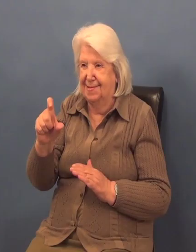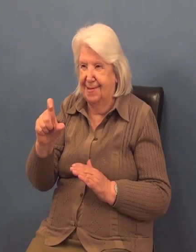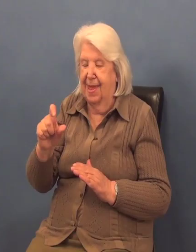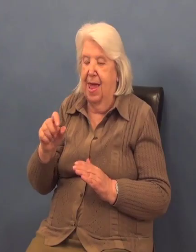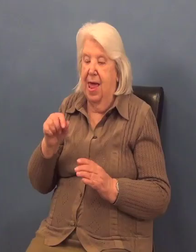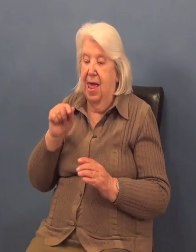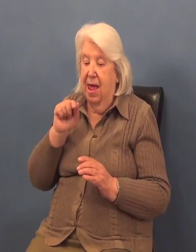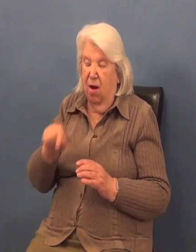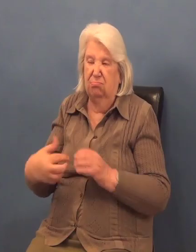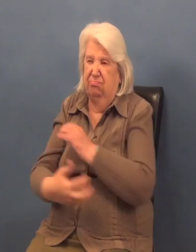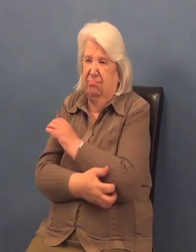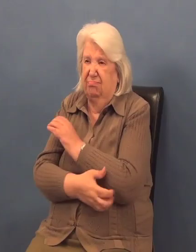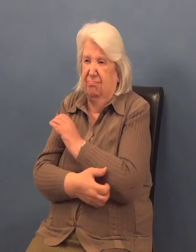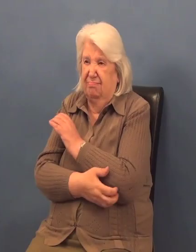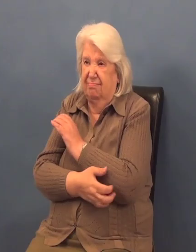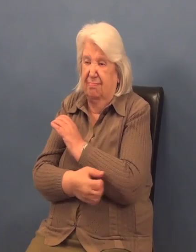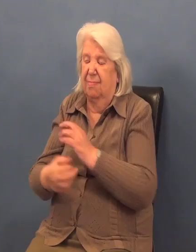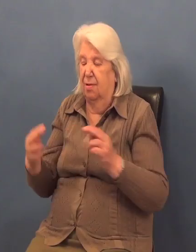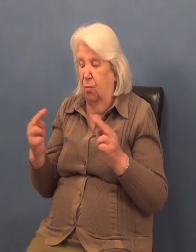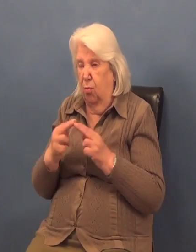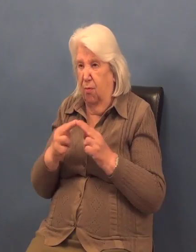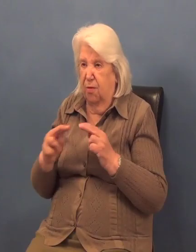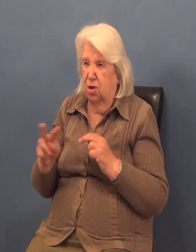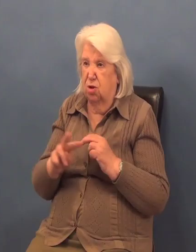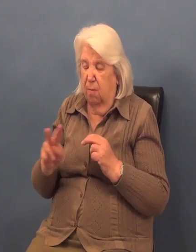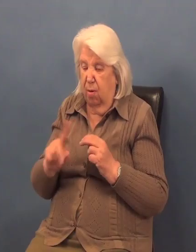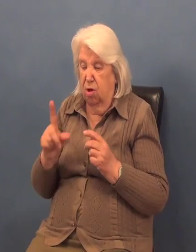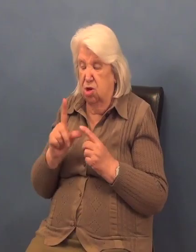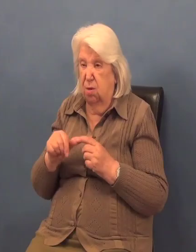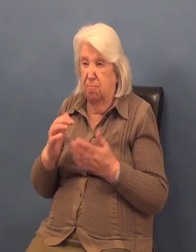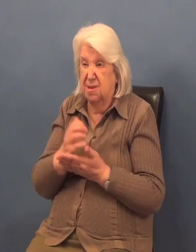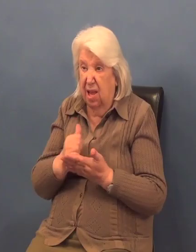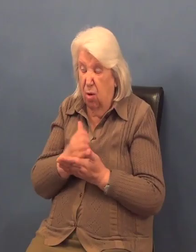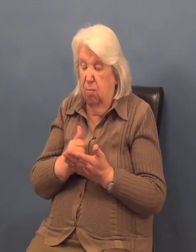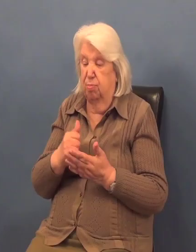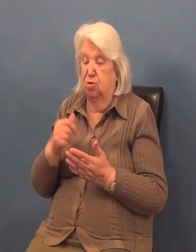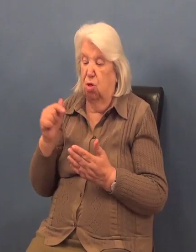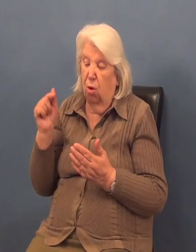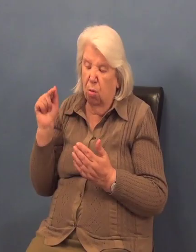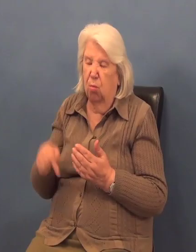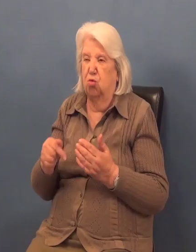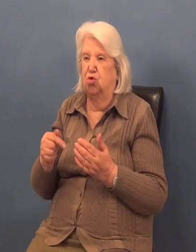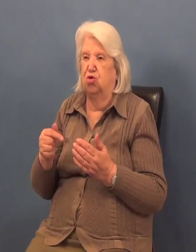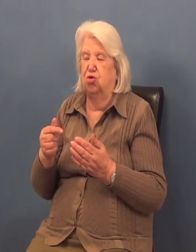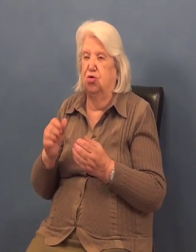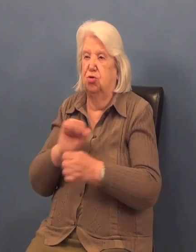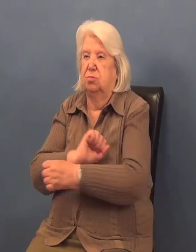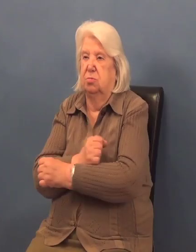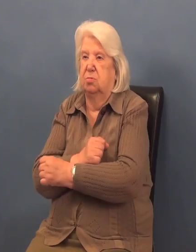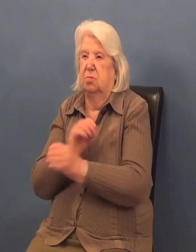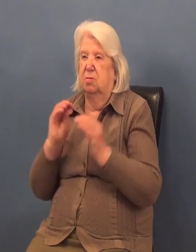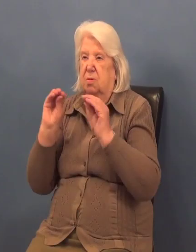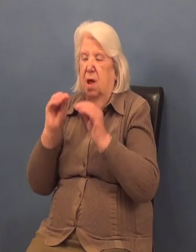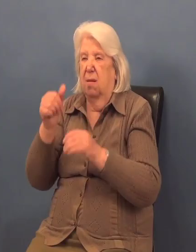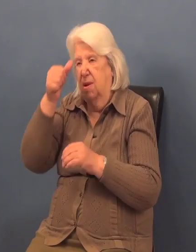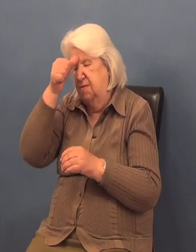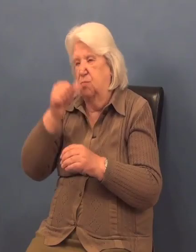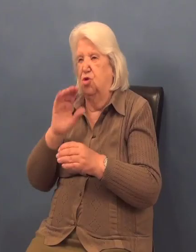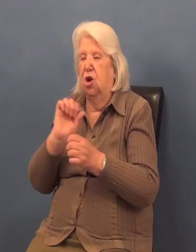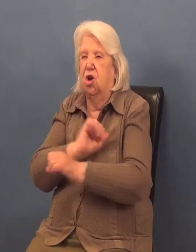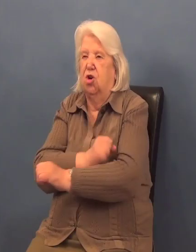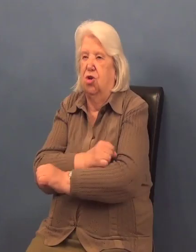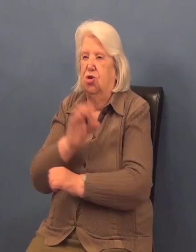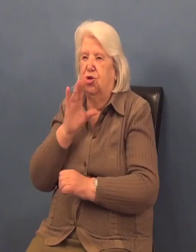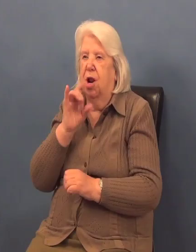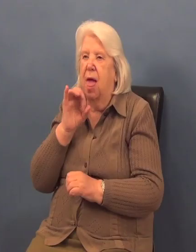On jest biedny. We dwóch umówili się, że żeby zarobić to muszą uczyć o szkle, nazywa się to szklarz.